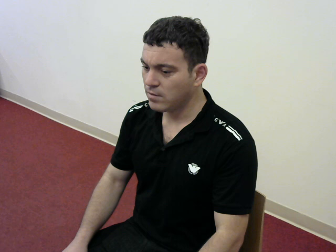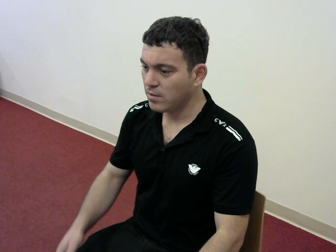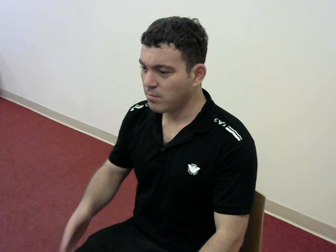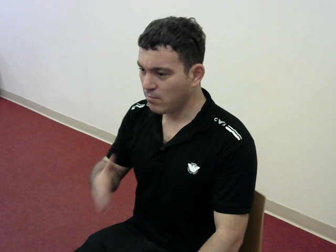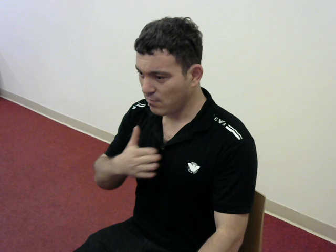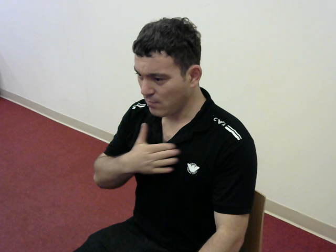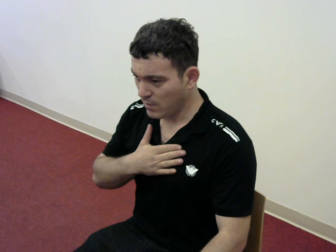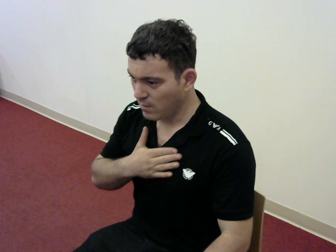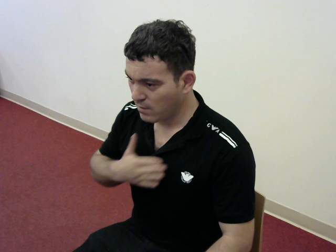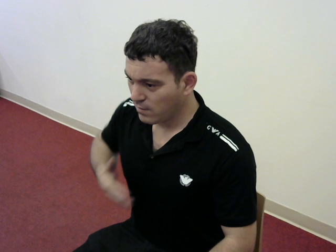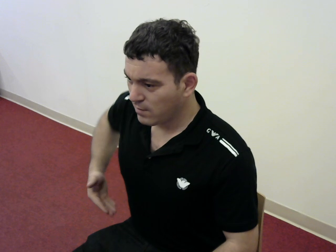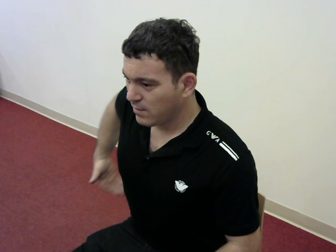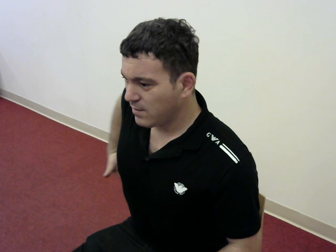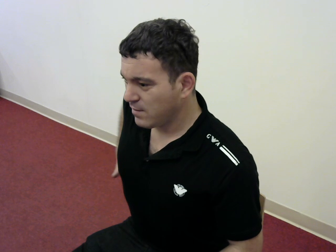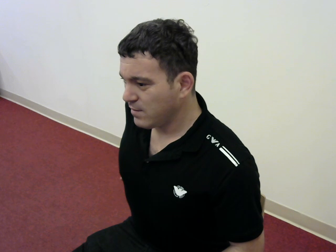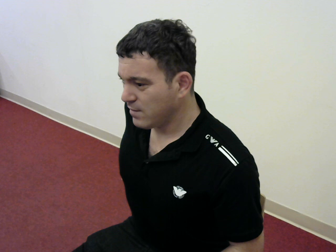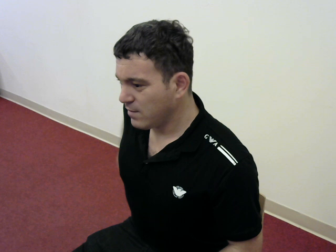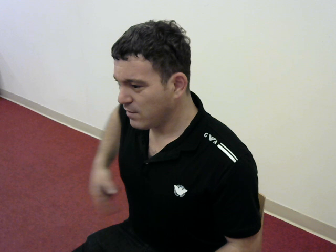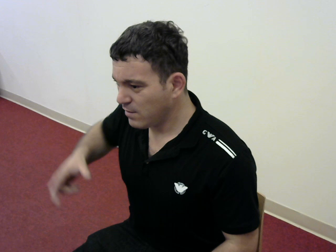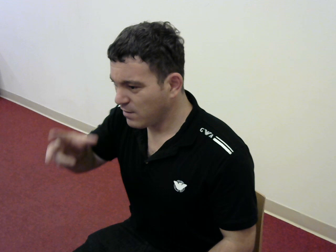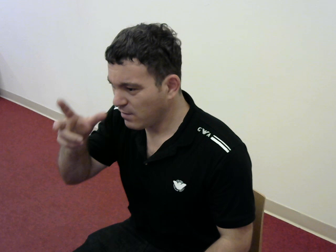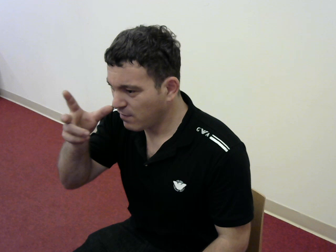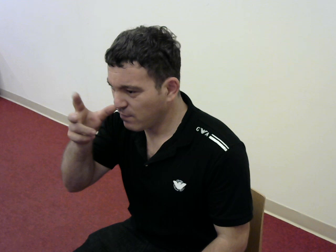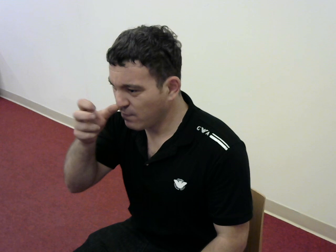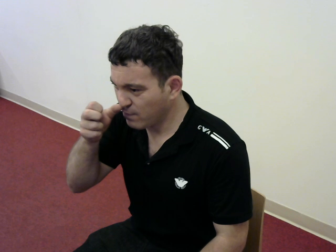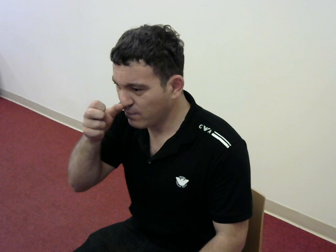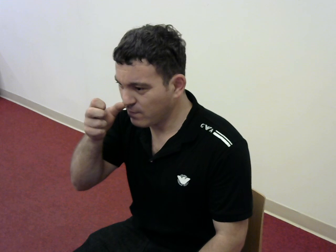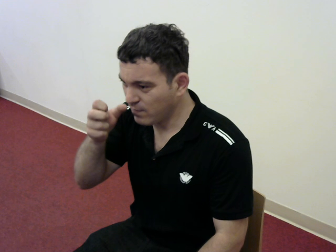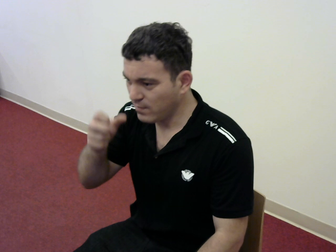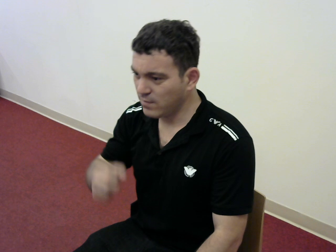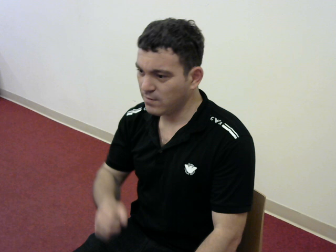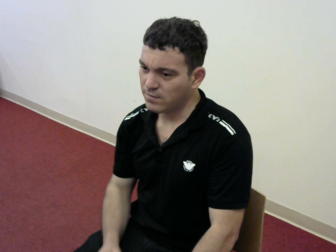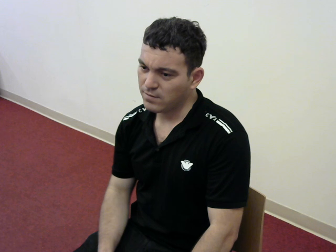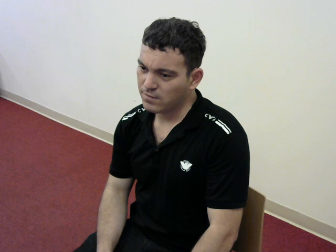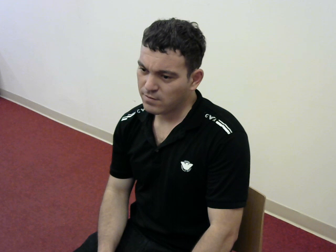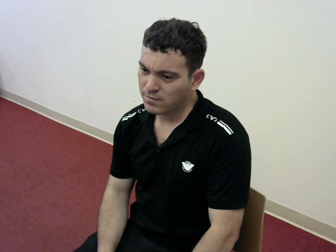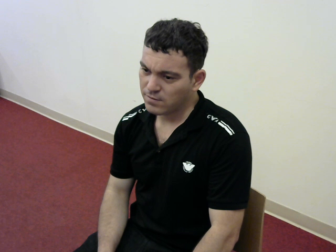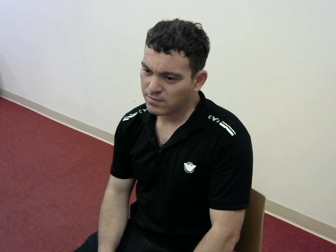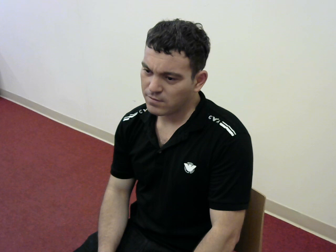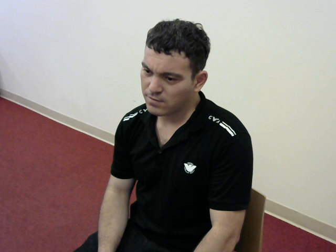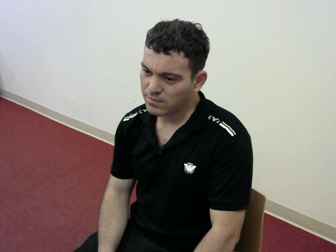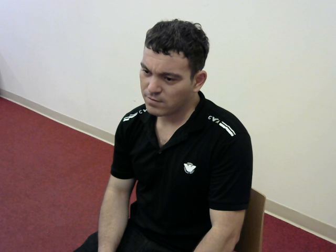Mənim belim ağrıyır